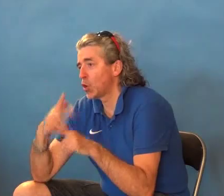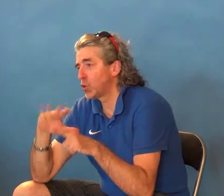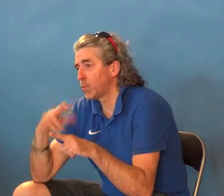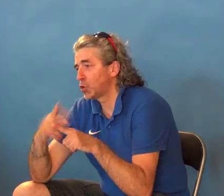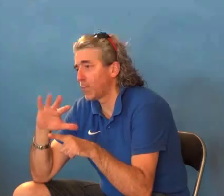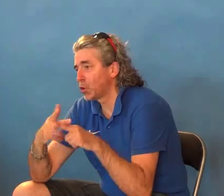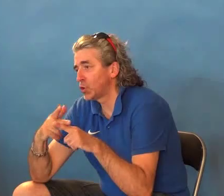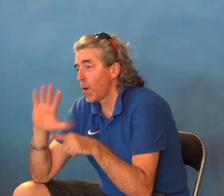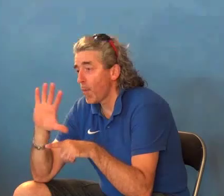Piąta trzydzieści, piąta trzydzieści, piąta trzydzieści.